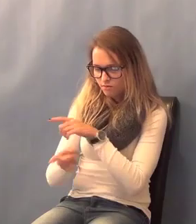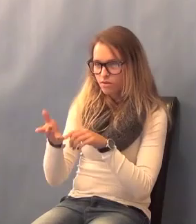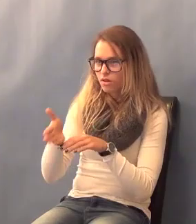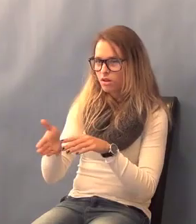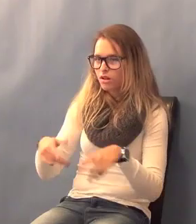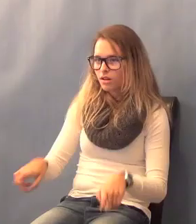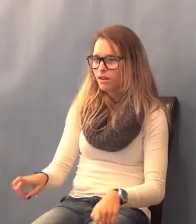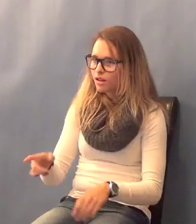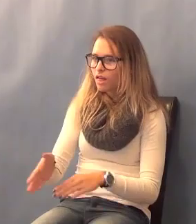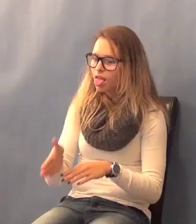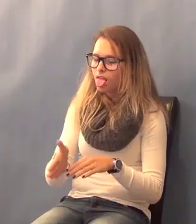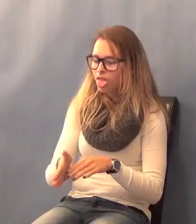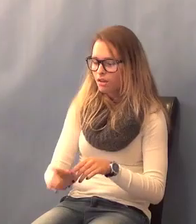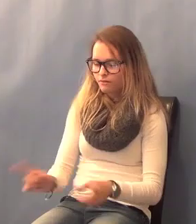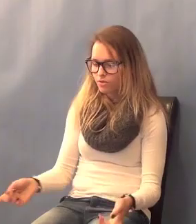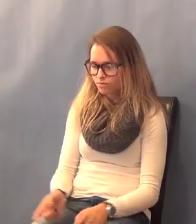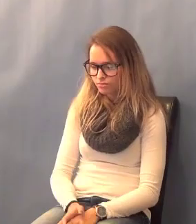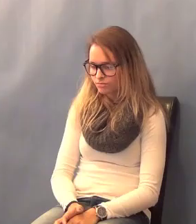Piłować jak się siedzi, tego nie wolno.